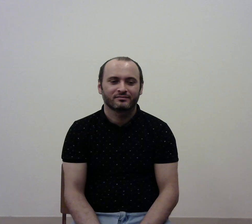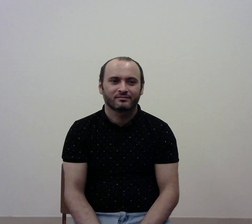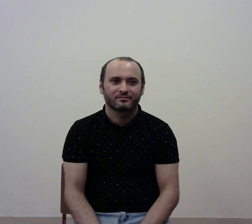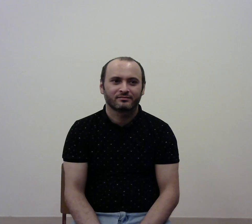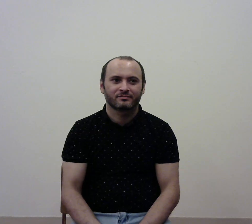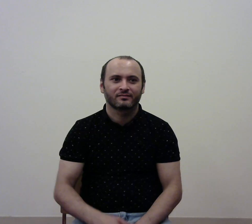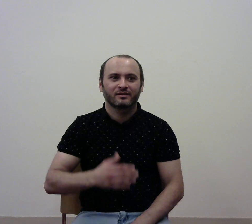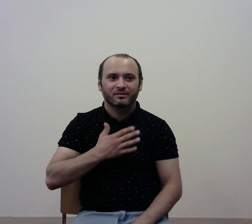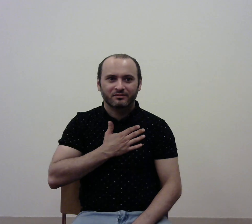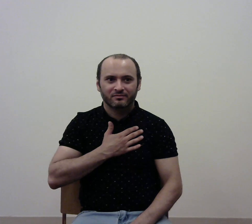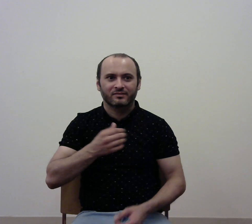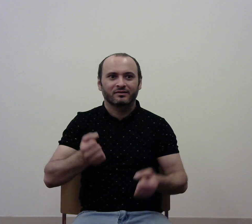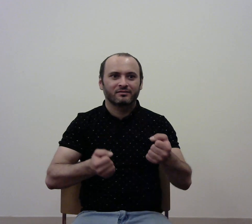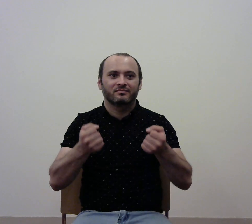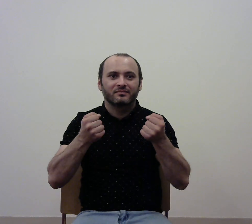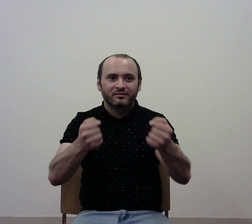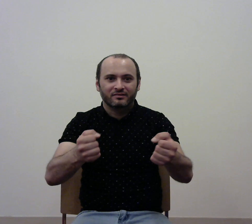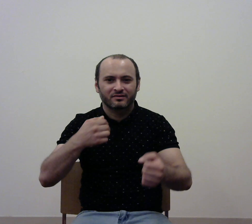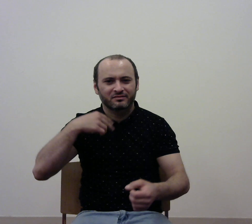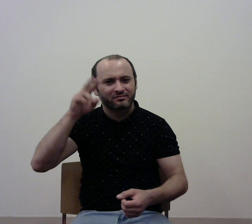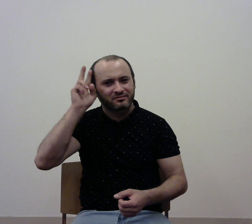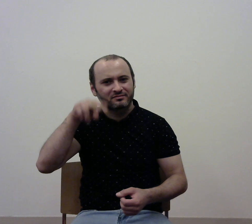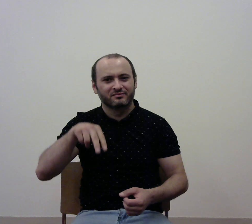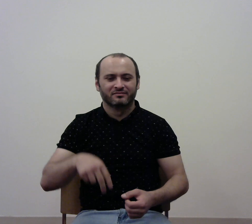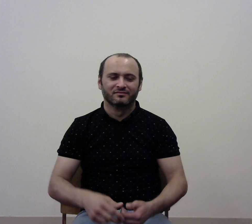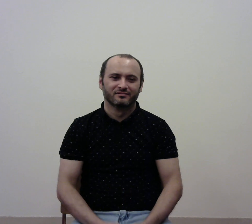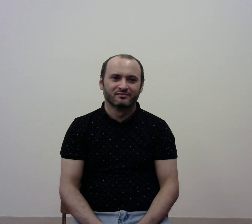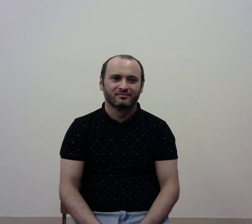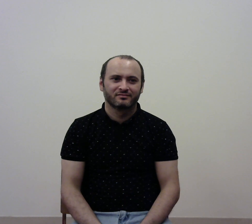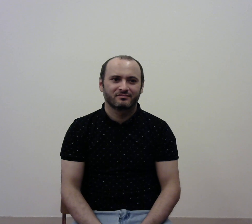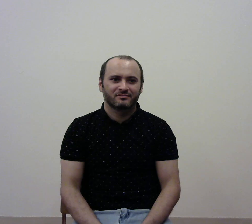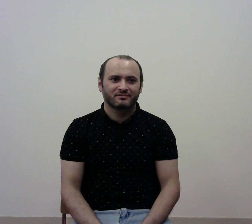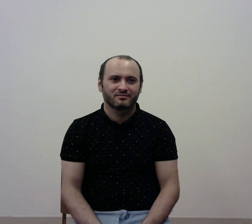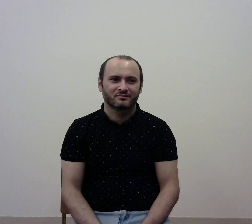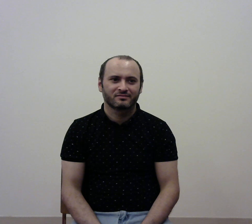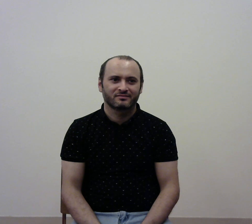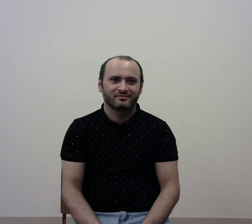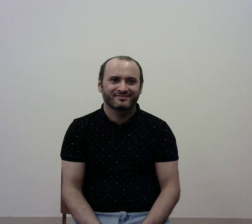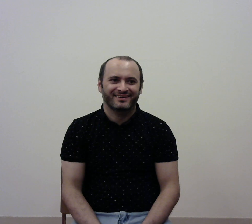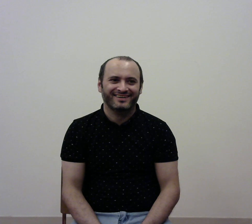Mən avtomobil sürə bilmirəm